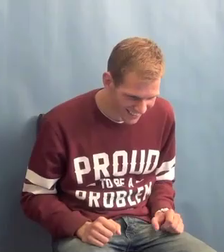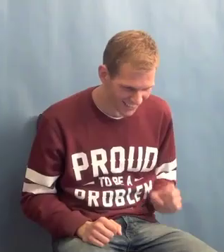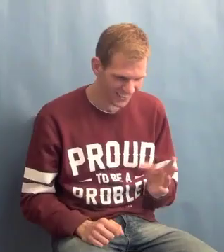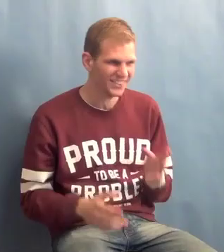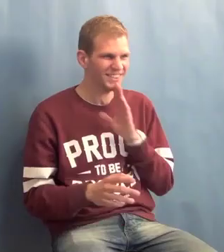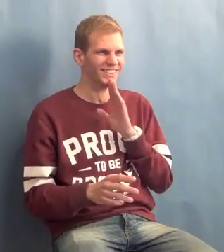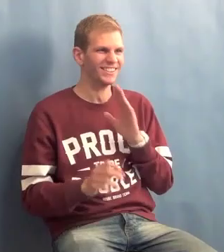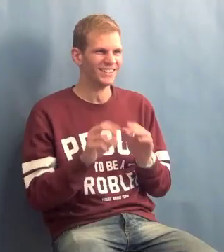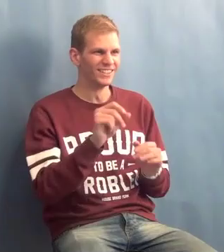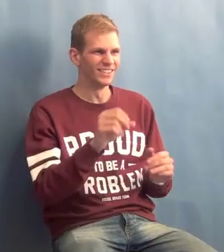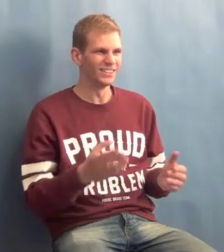Tak, chyba tak.